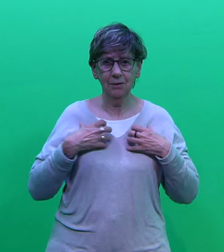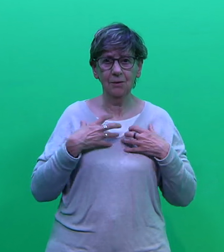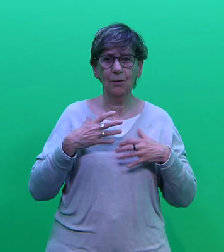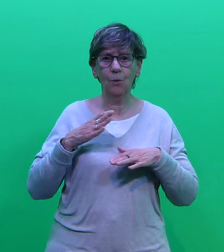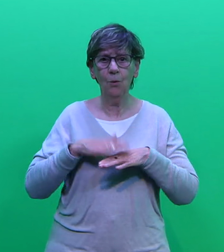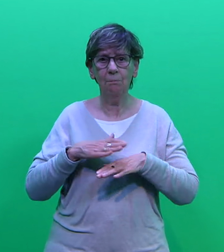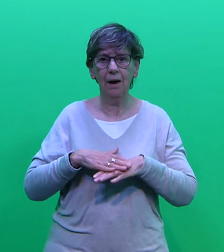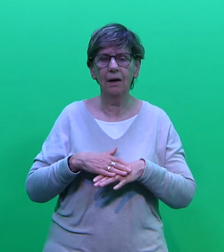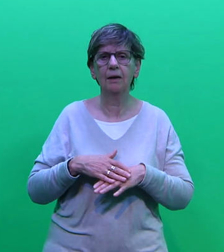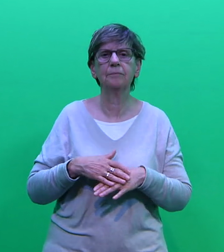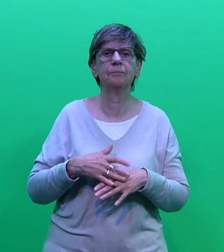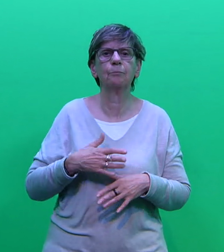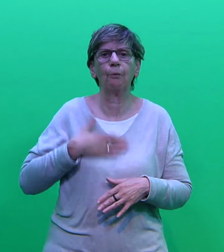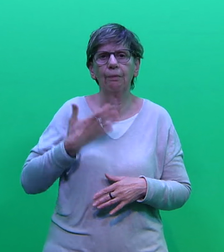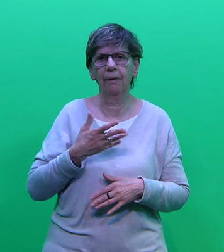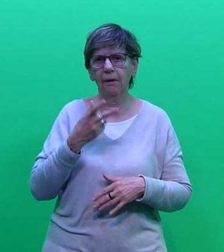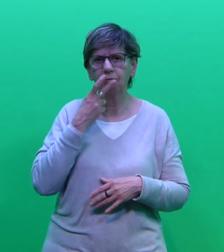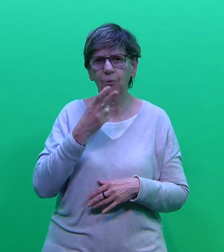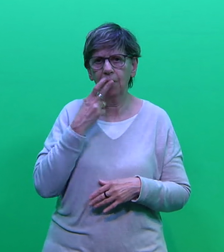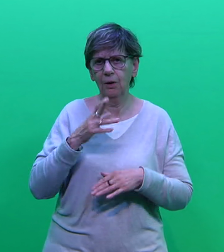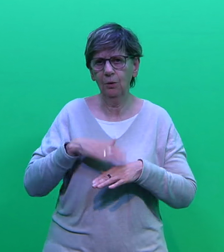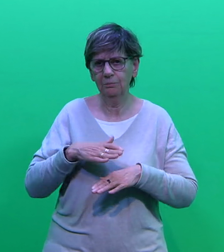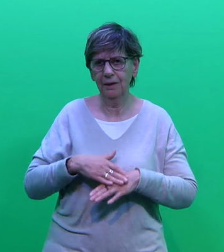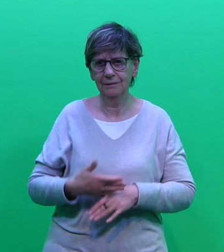Pot ser que tingui els pulmons atapeïts perquè fumo, pot ser aquest el motiu.